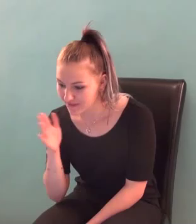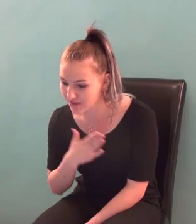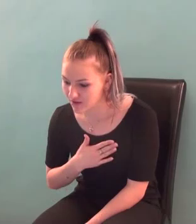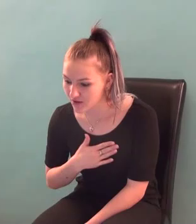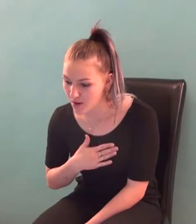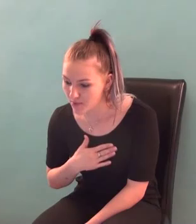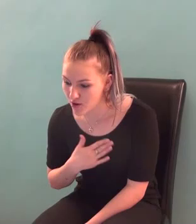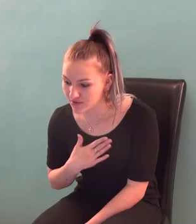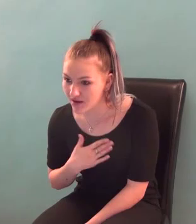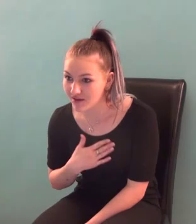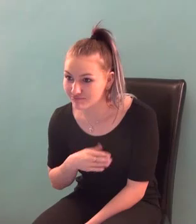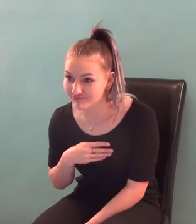Możesz w sobotę?